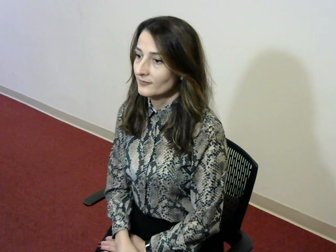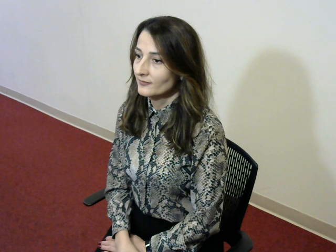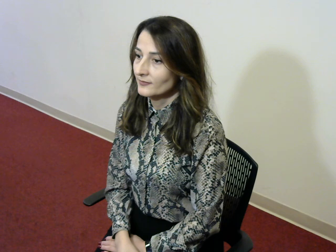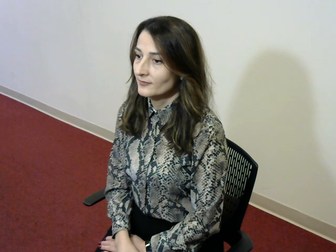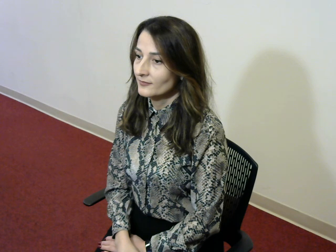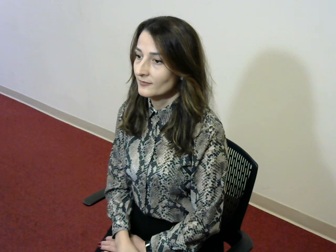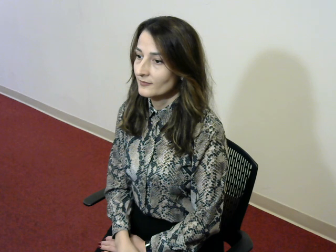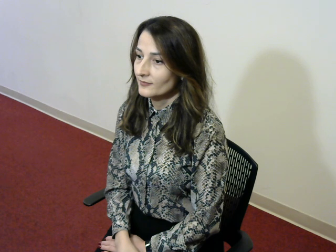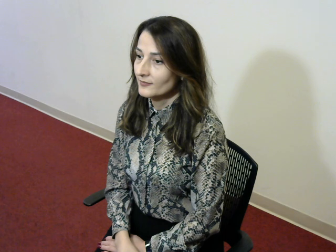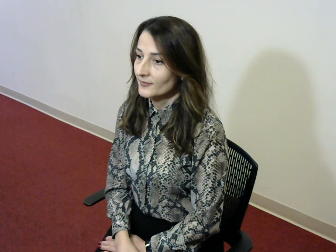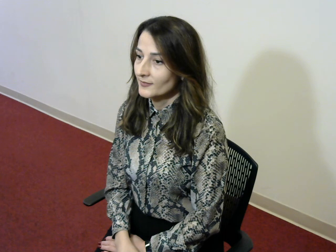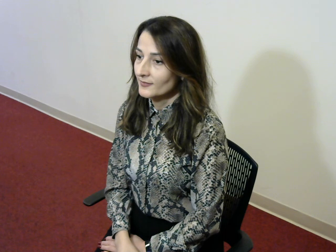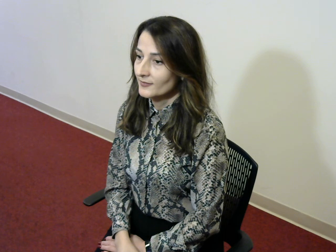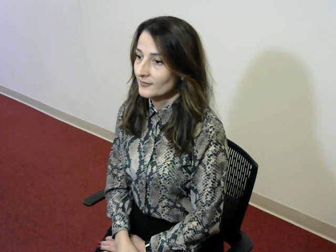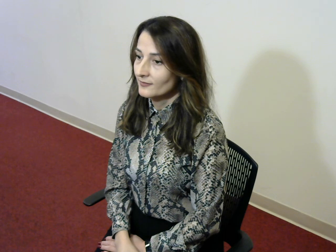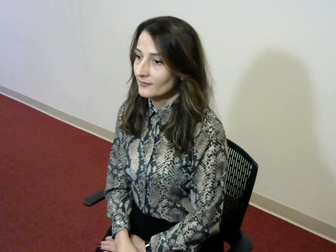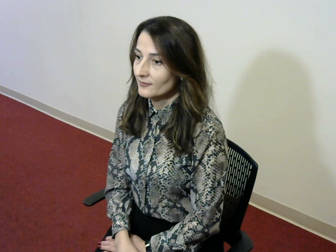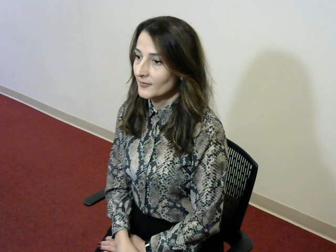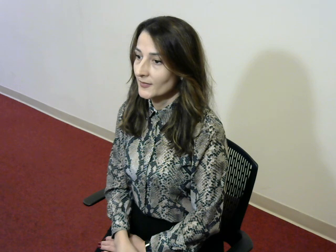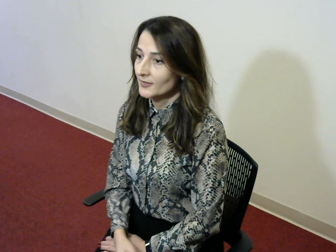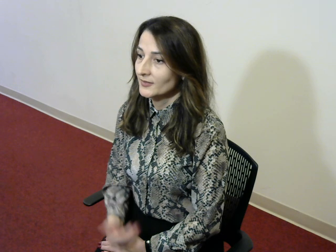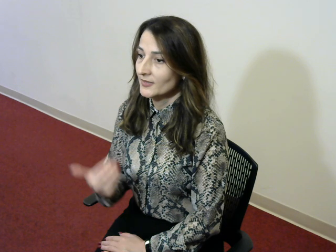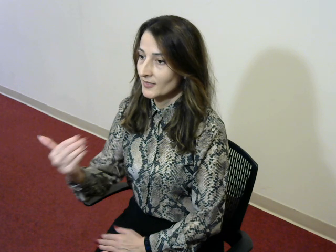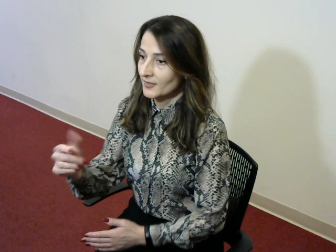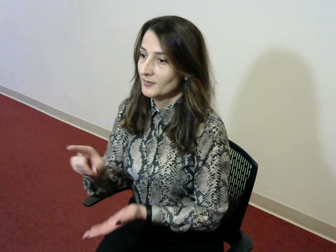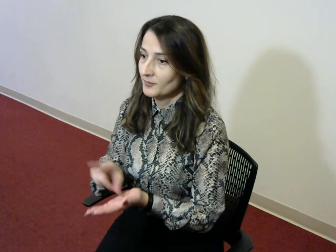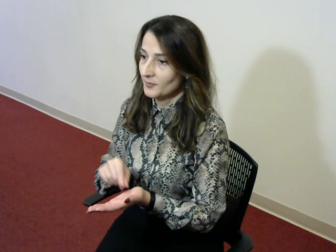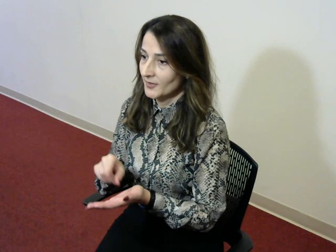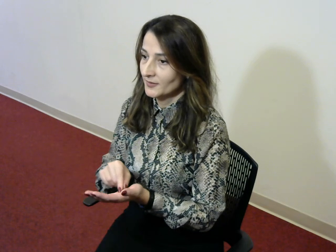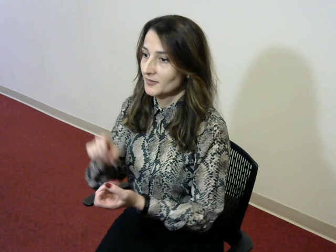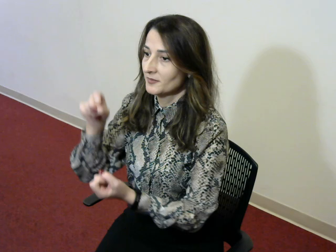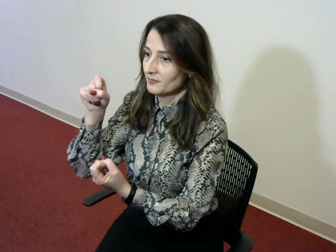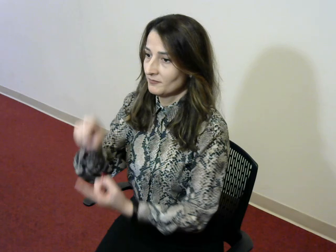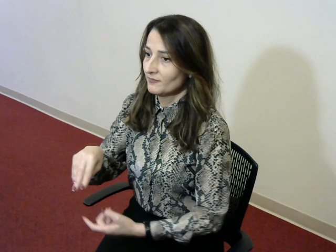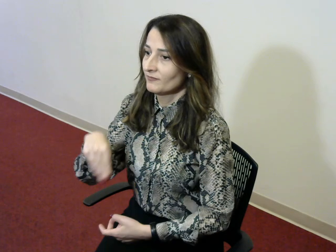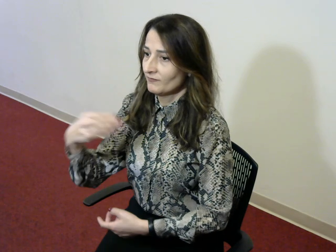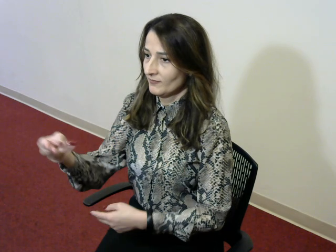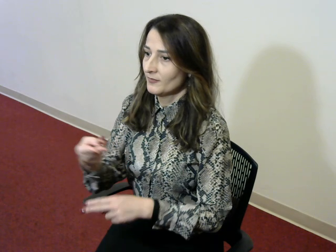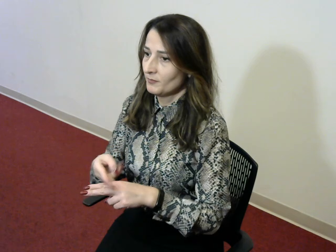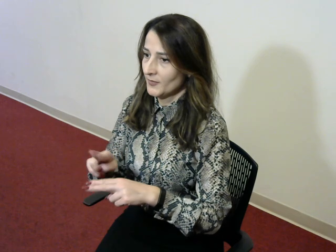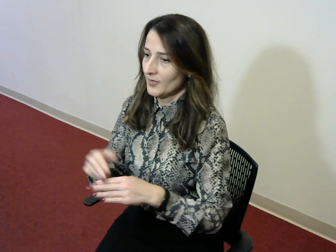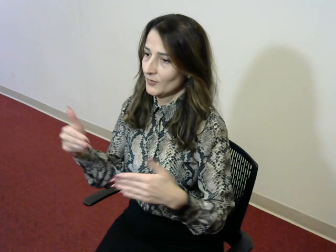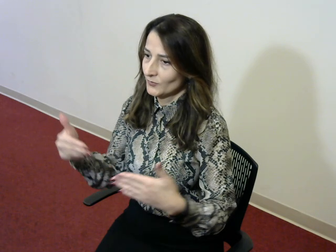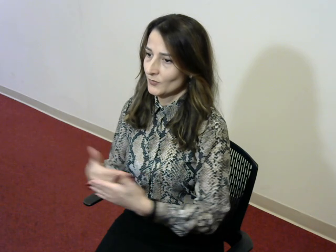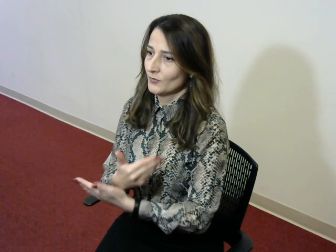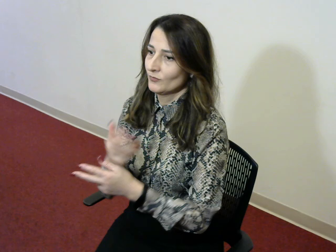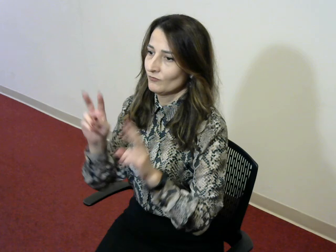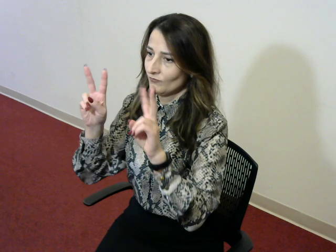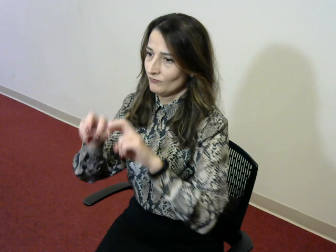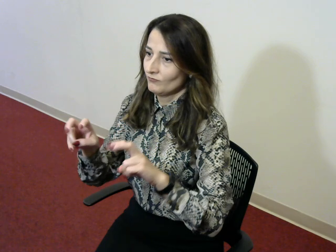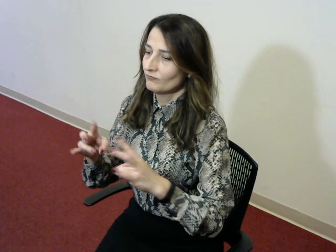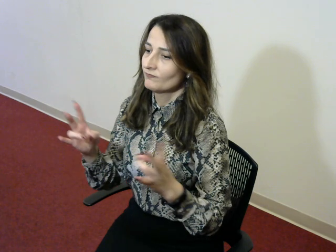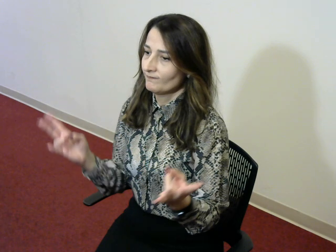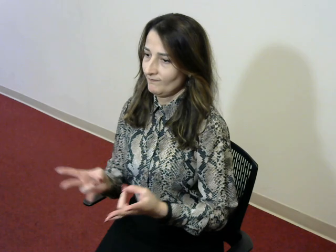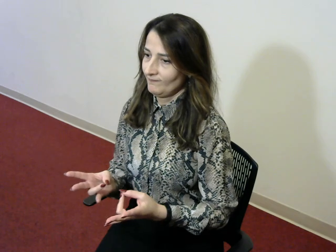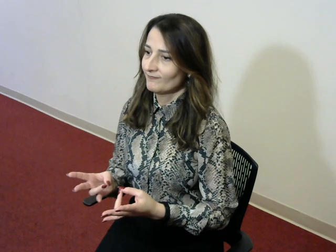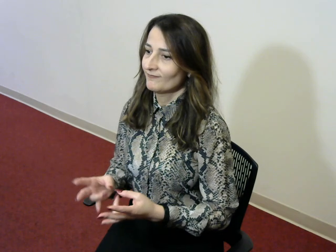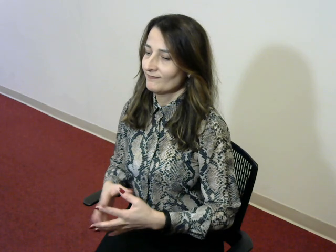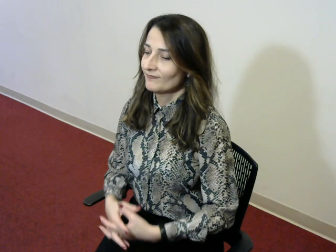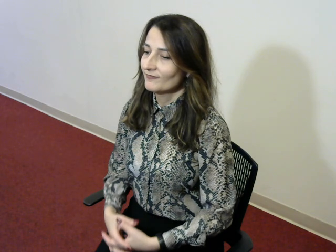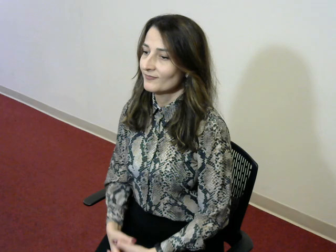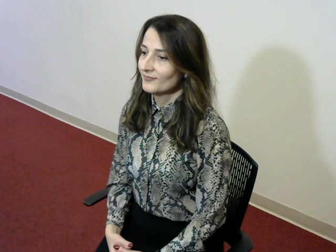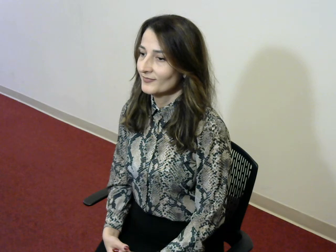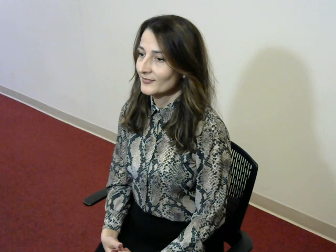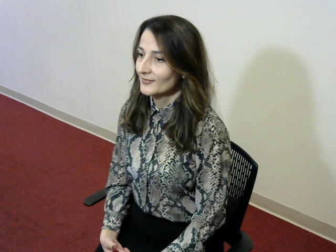Sizə pensiya təyin olunması üçün yenidən müayinə olunmalısınız